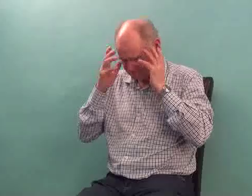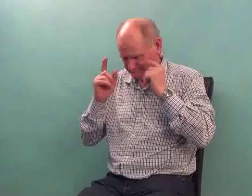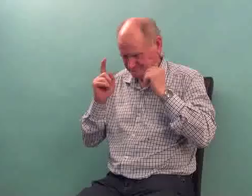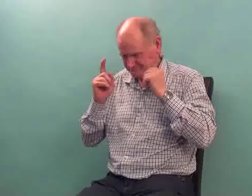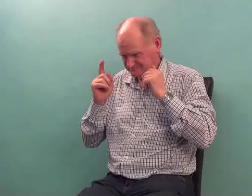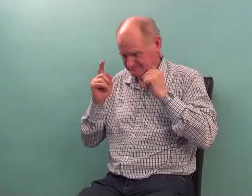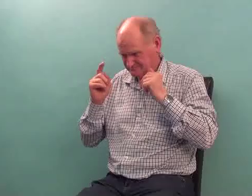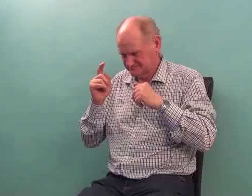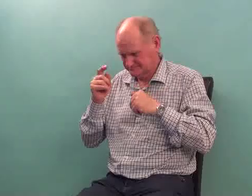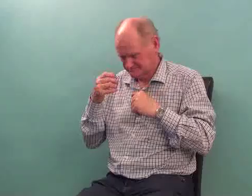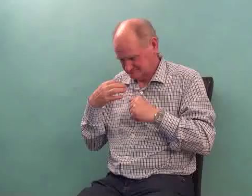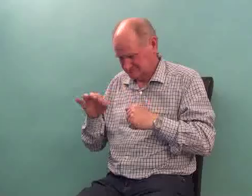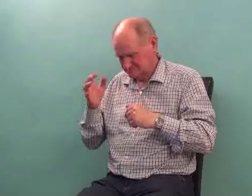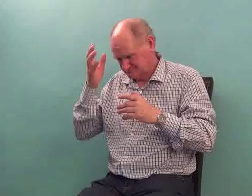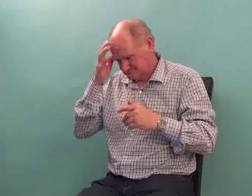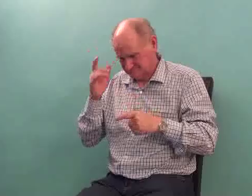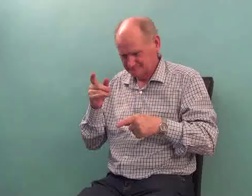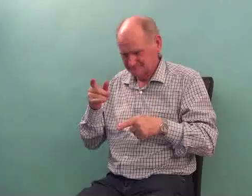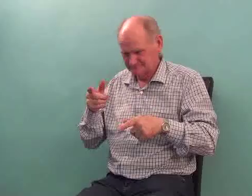Wolno zakładać kask.